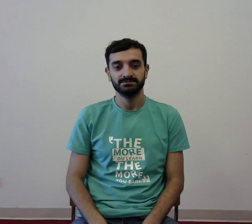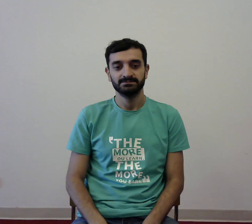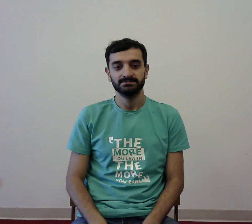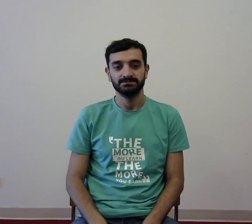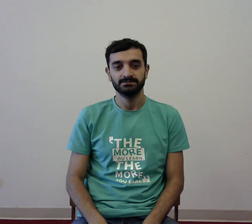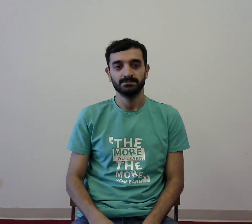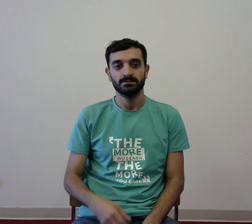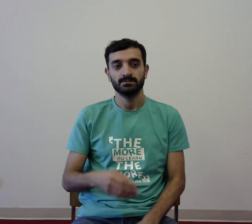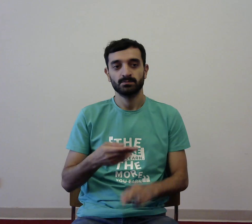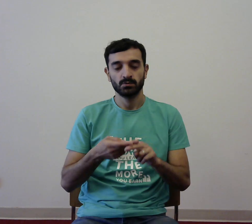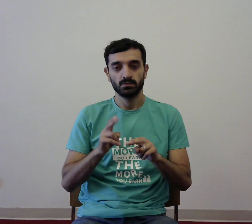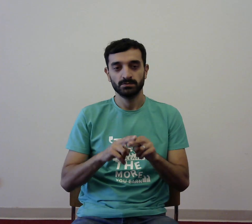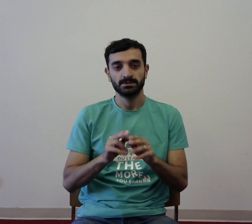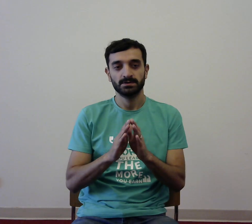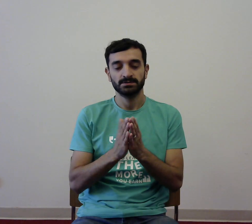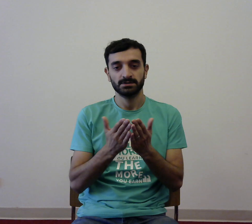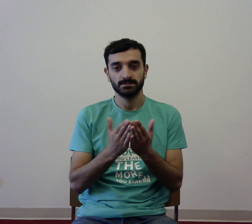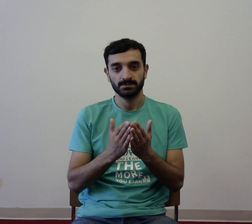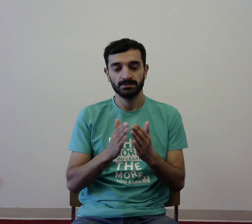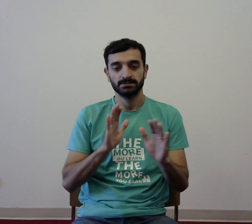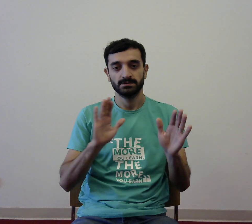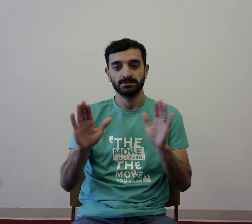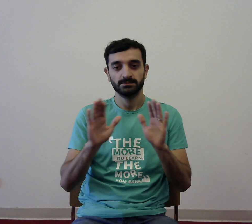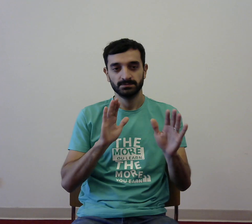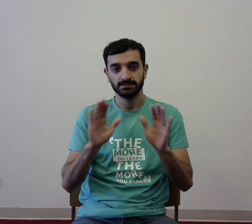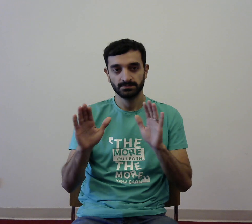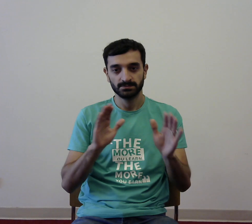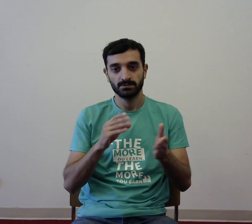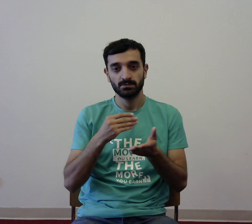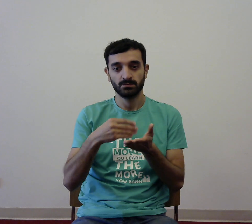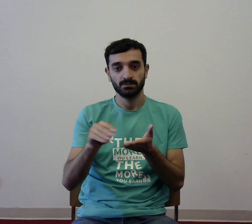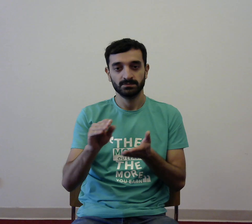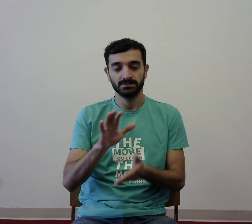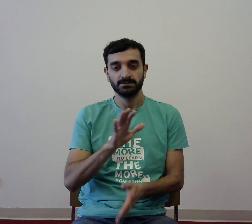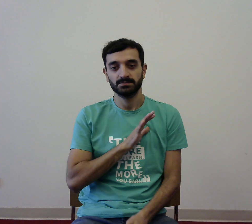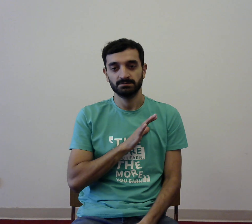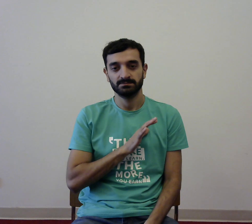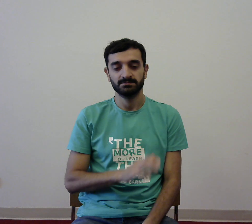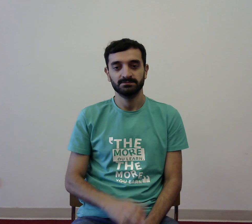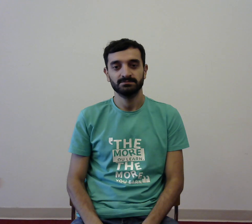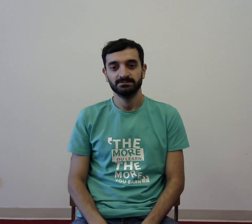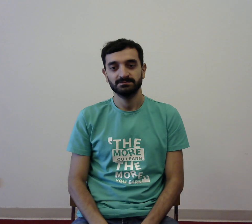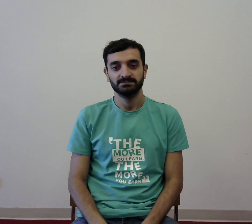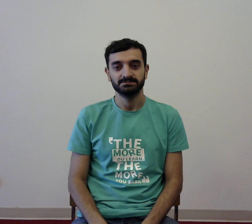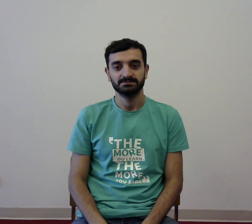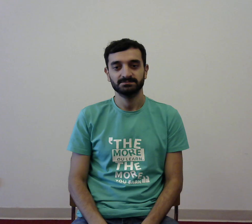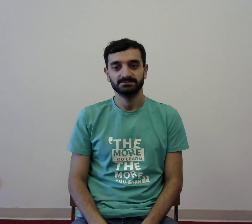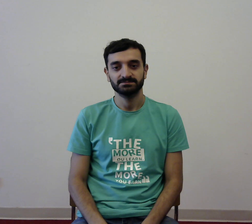Bu kitabları sərgidən almışam